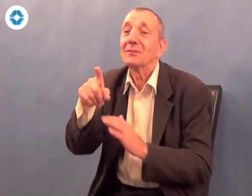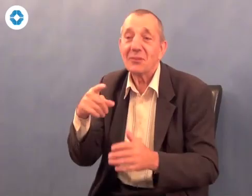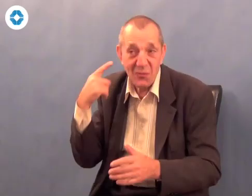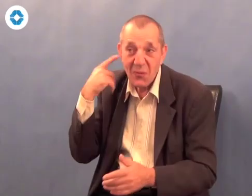Słyszy?